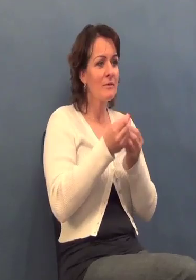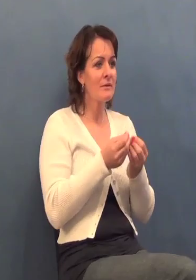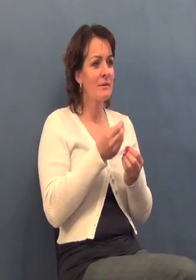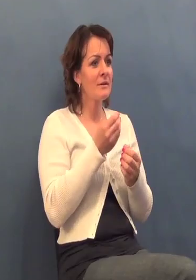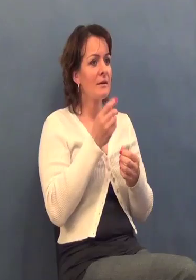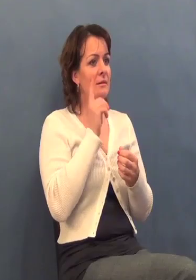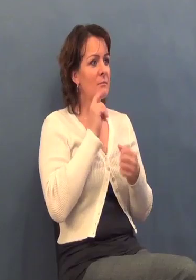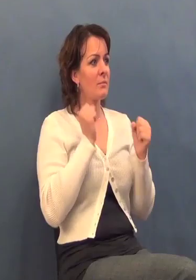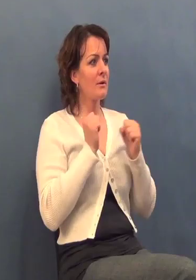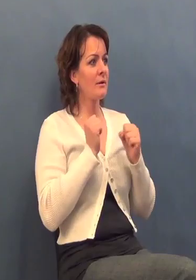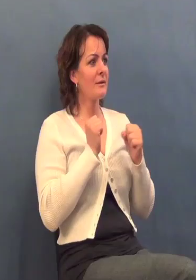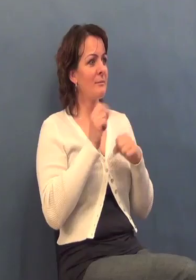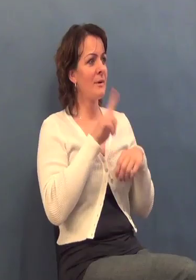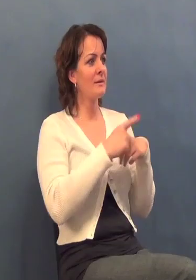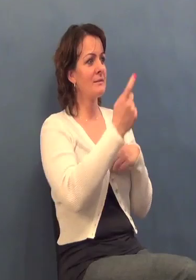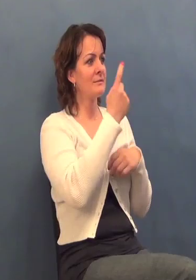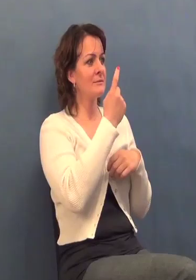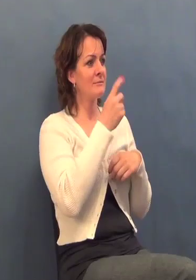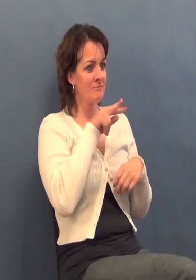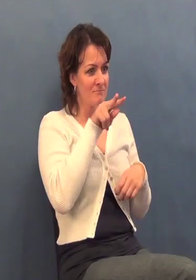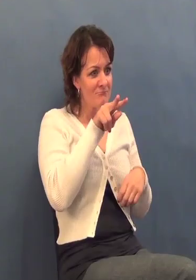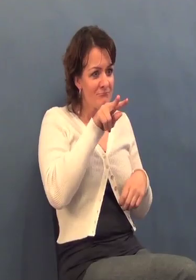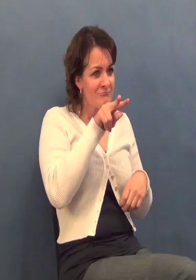Mężczyzna przestraszył się, bo obok jest policjant, który go obserwuje.